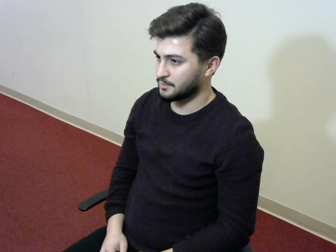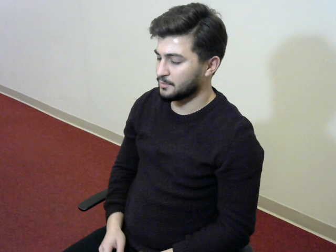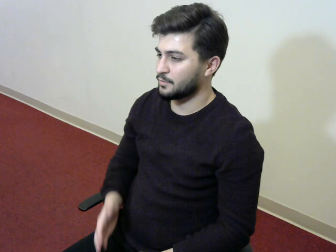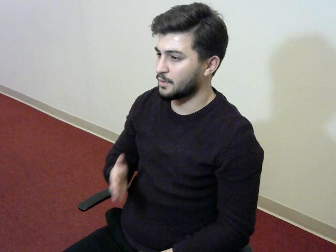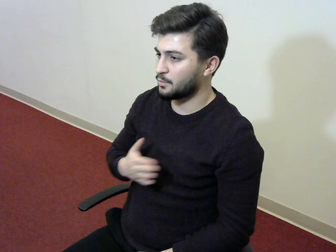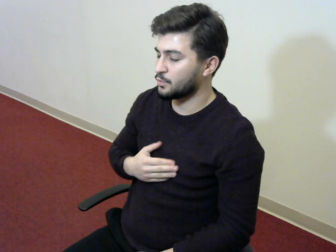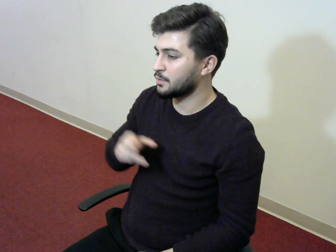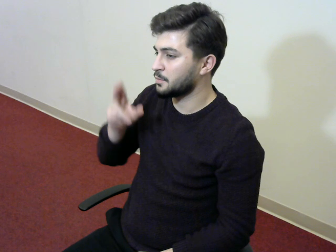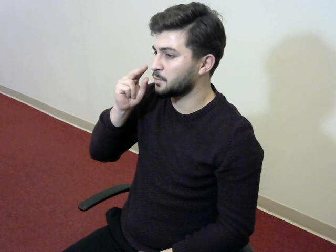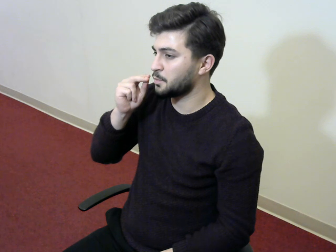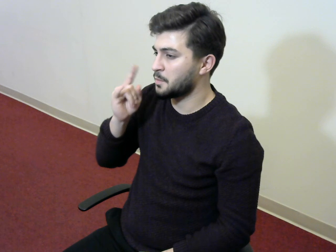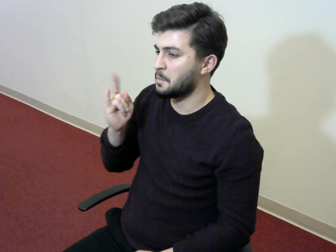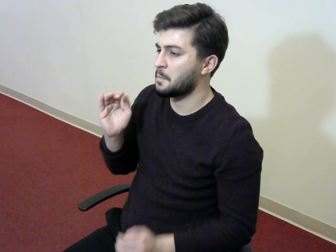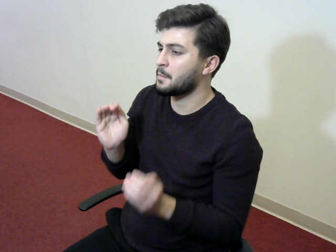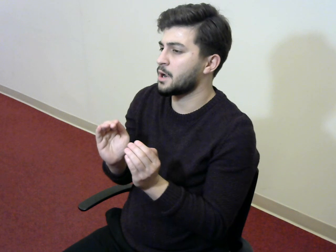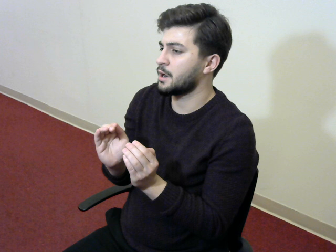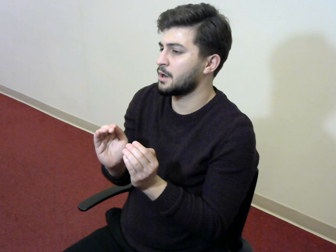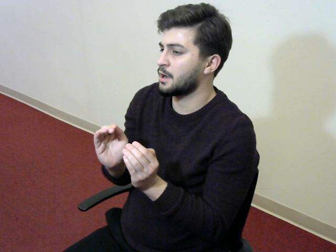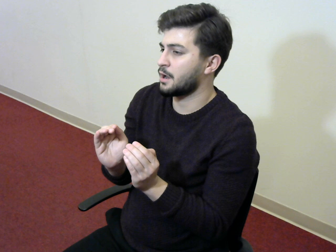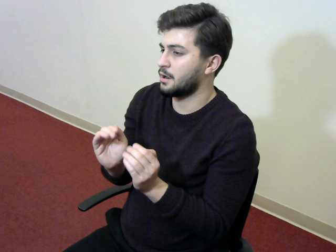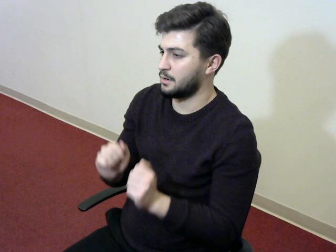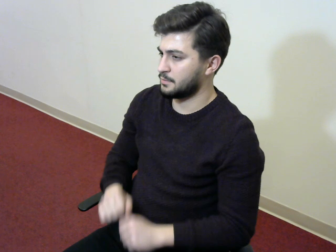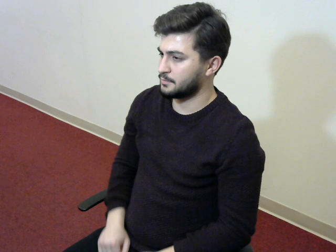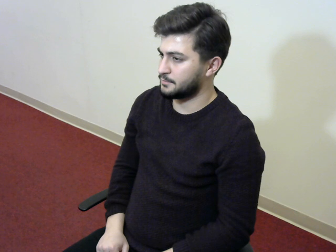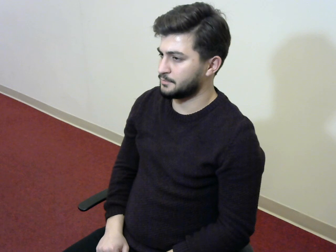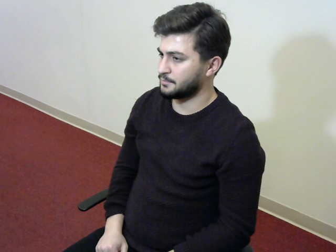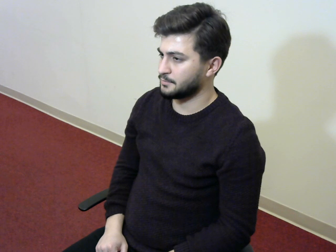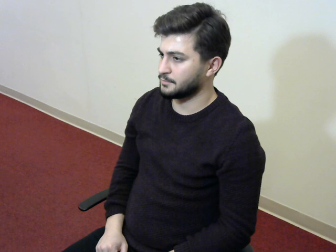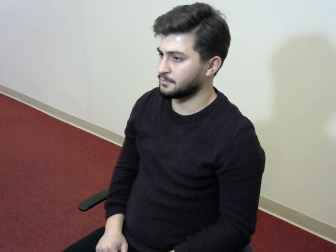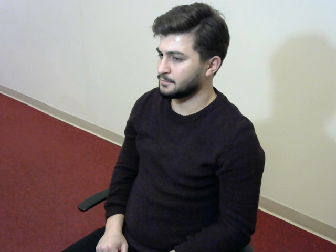Mənim pişiyim balacadır